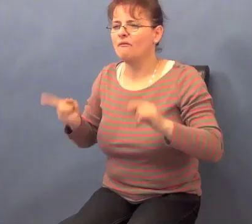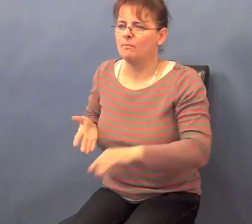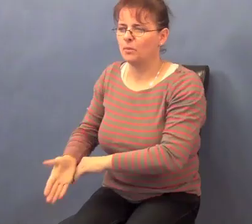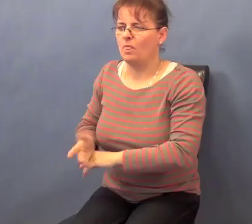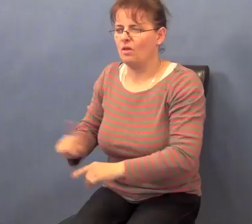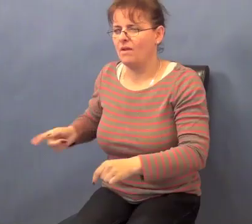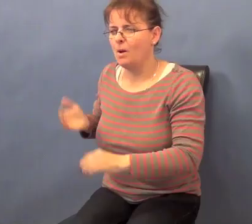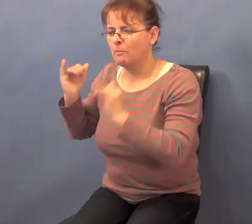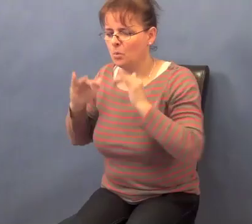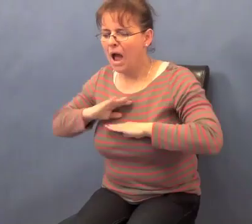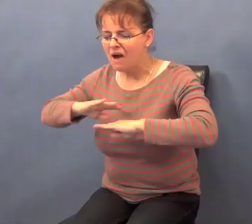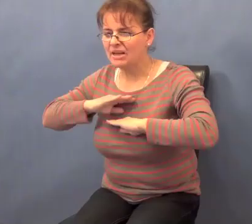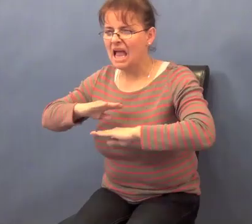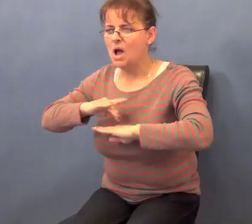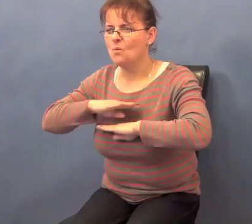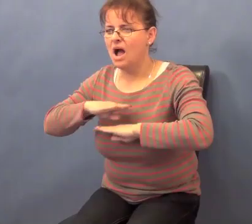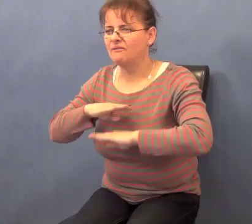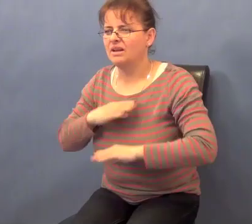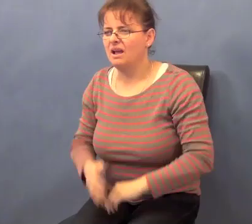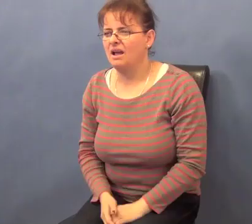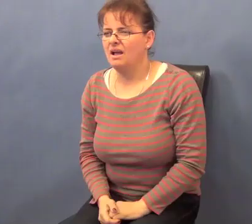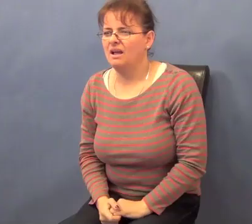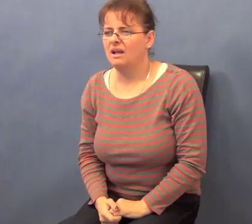Nie wolno piłować ławki.